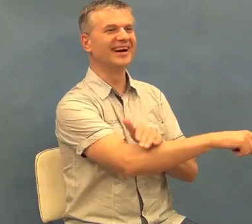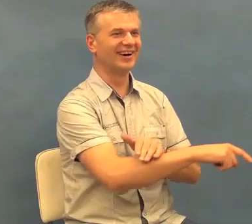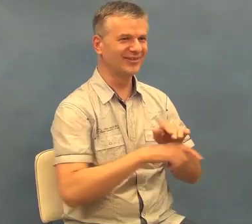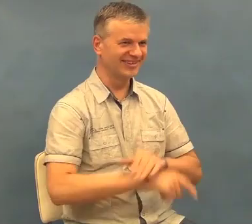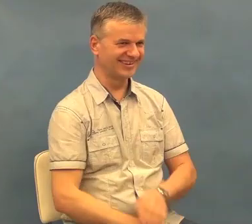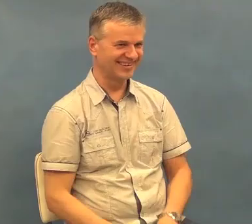Ucieka.